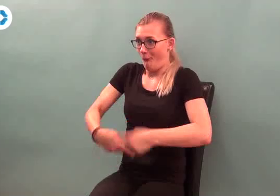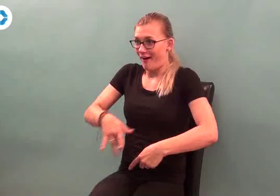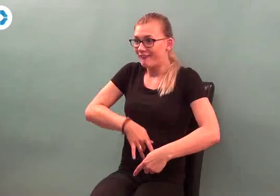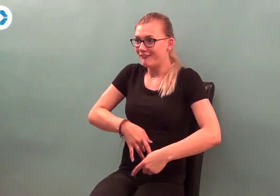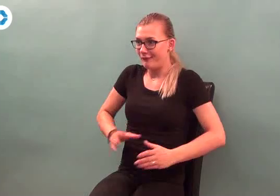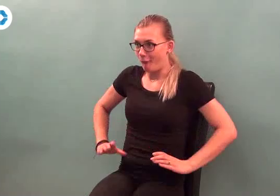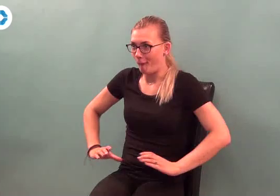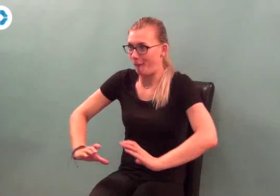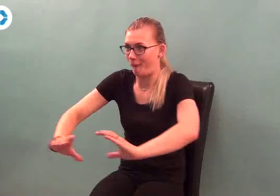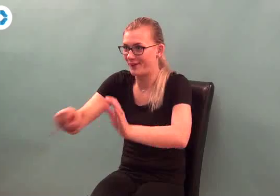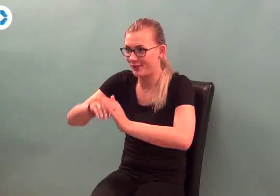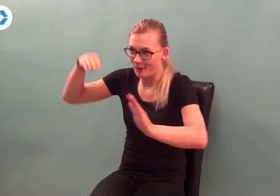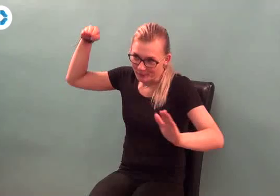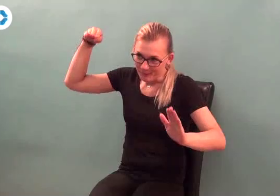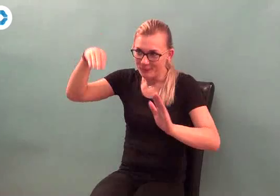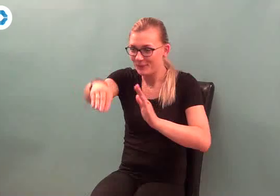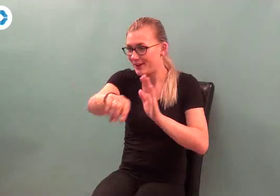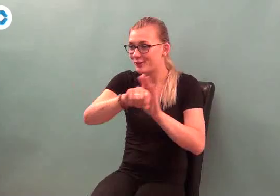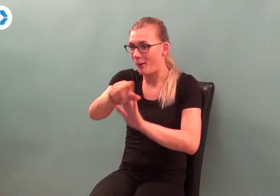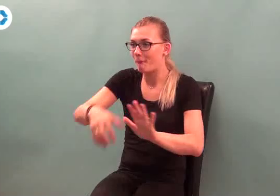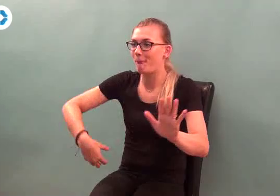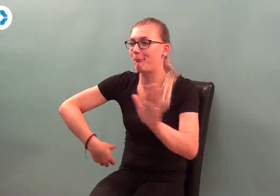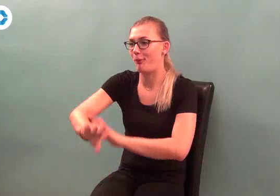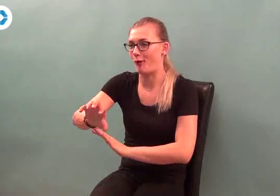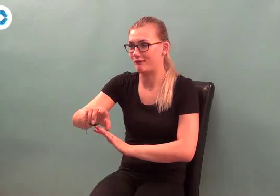W brzuchu ma kulę, więc toczy się na dół, do kręgielni.